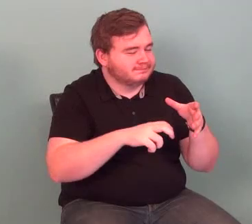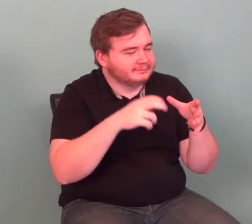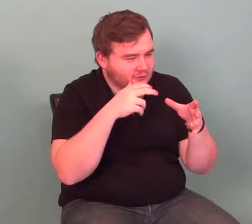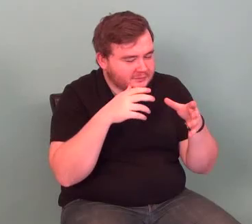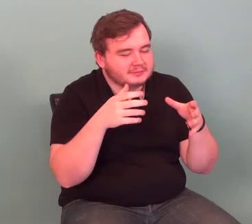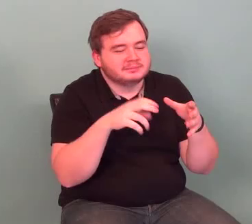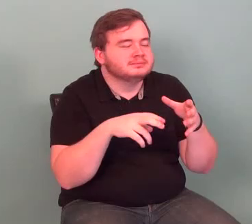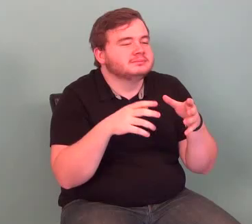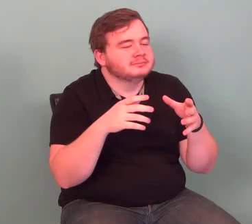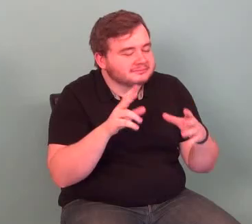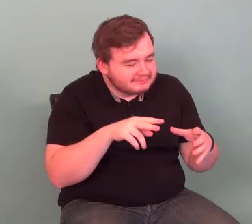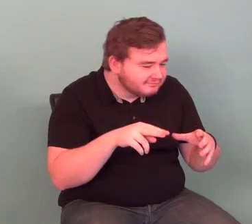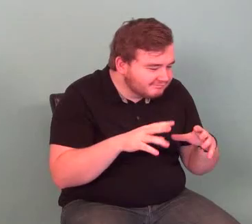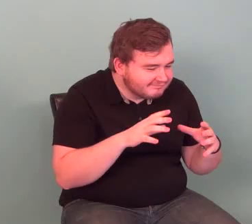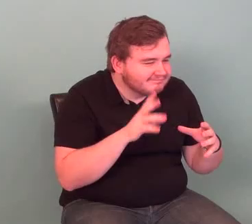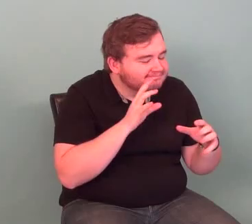Patrzą na nią, oglądają.